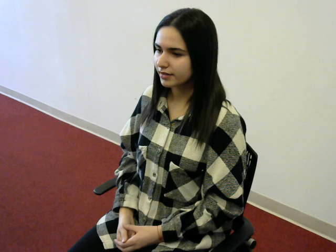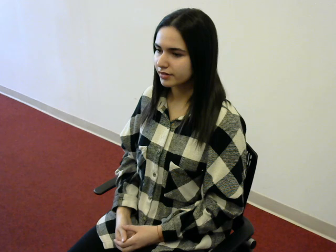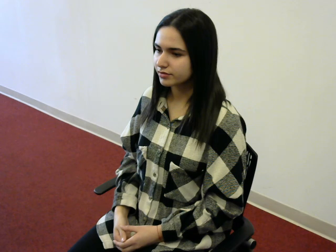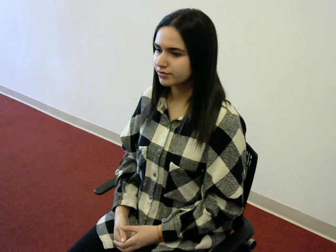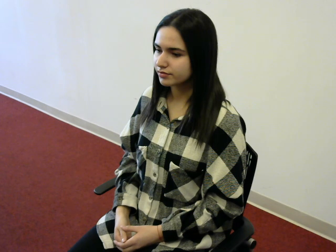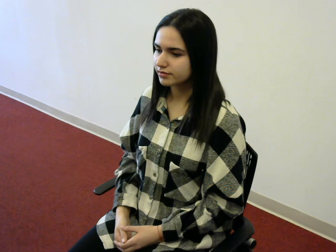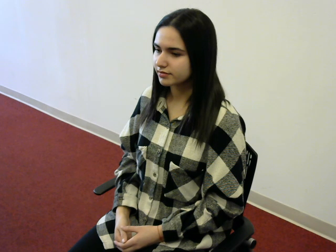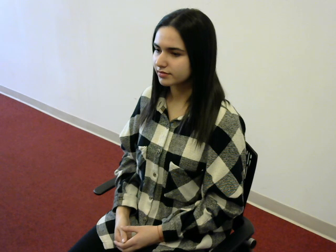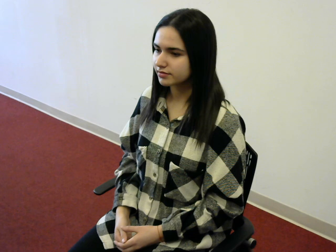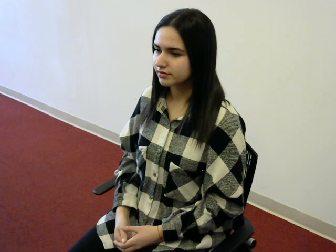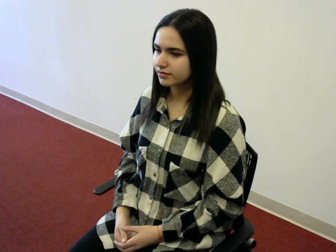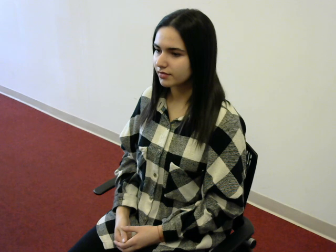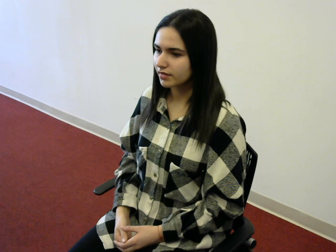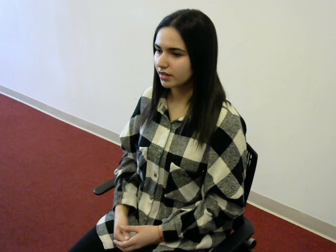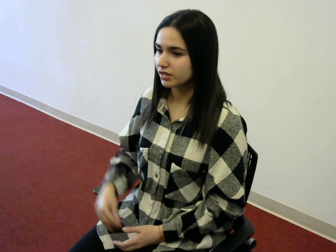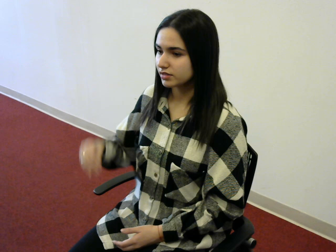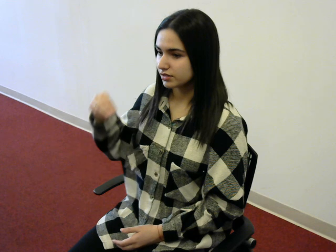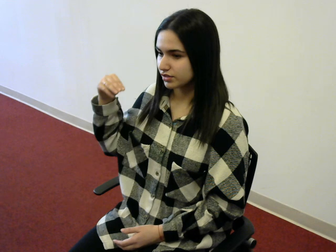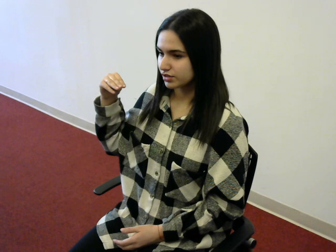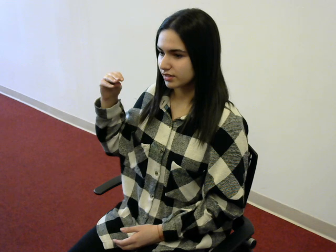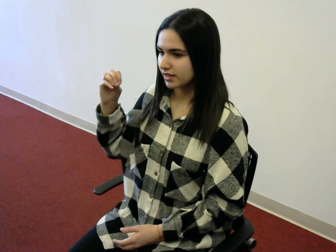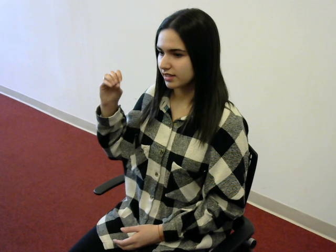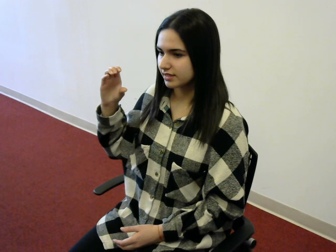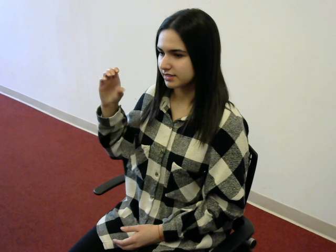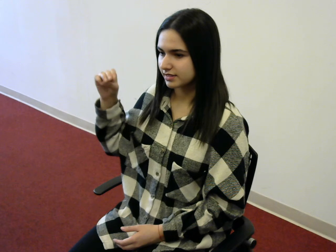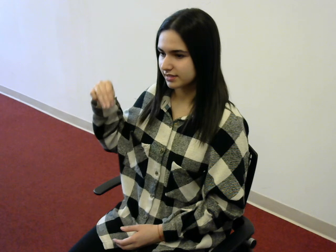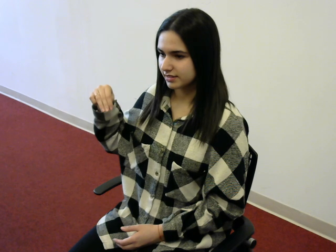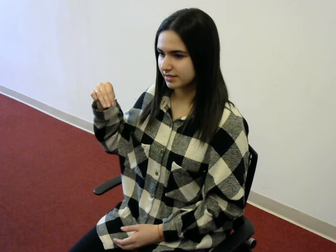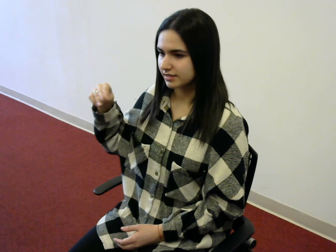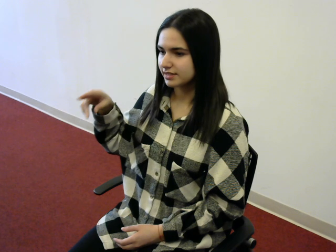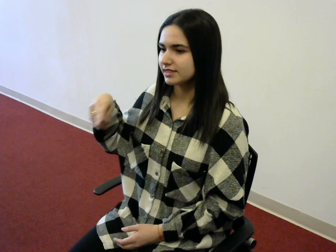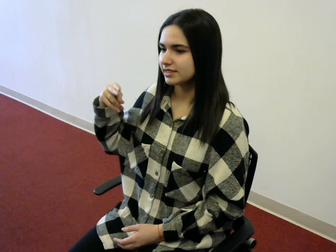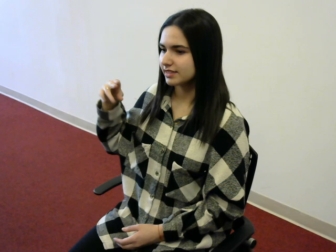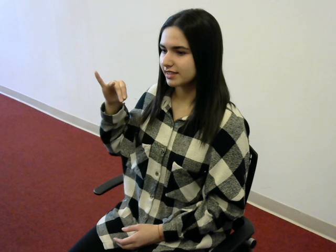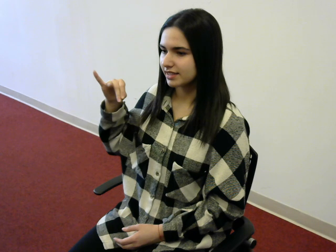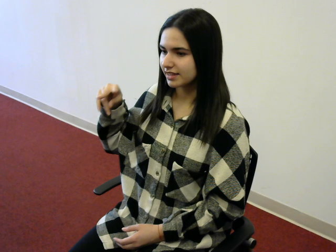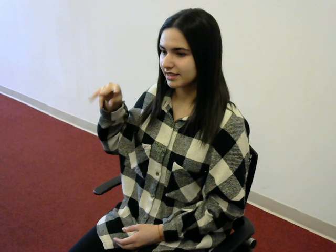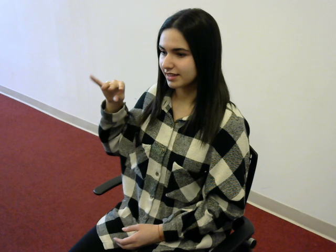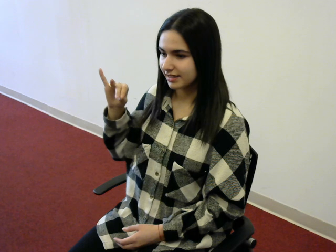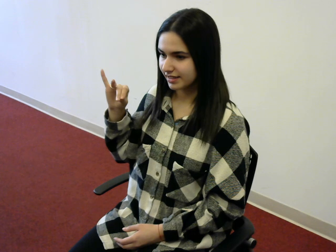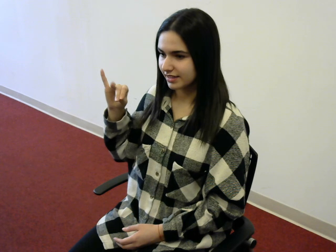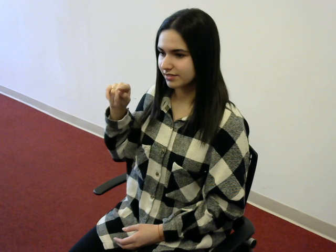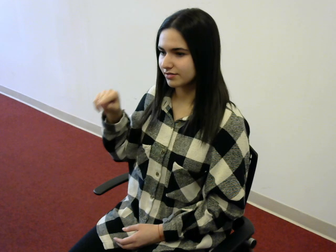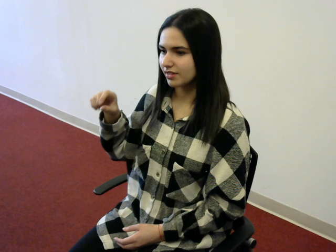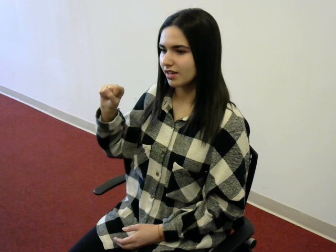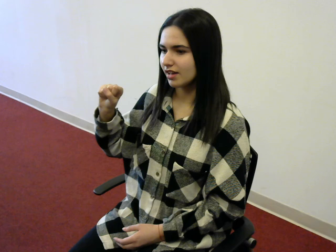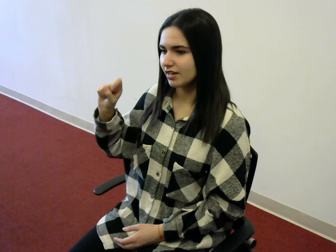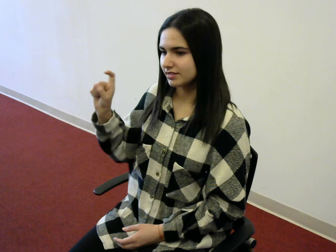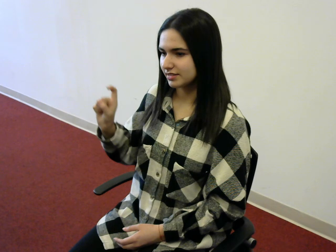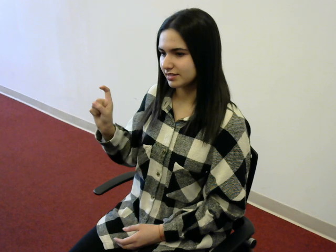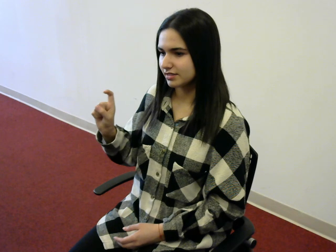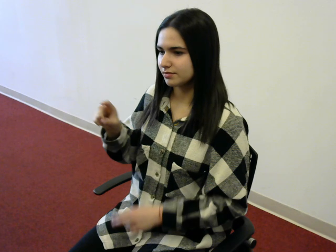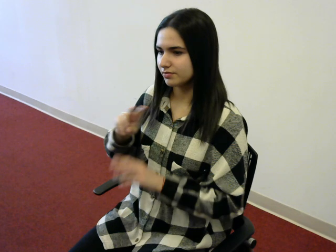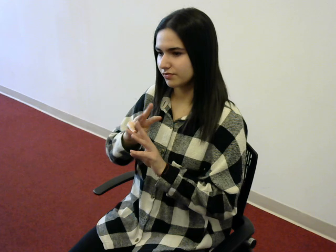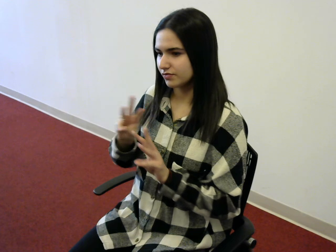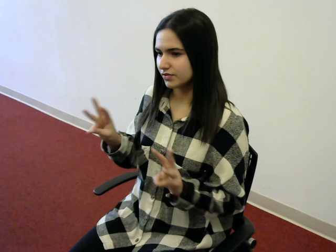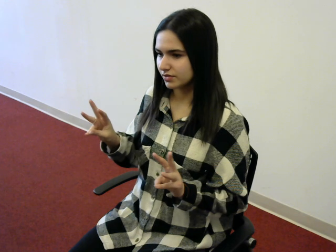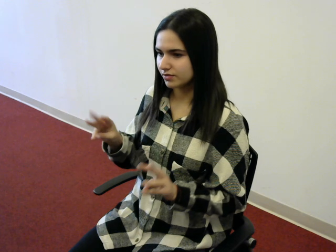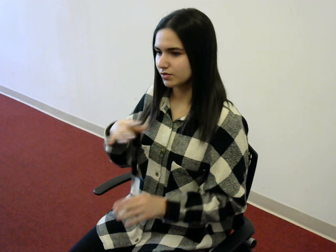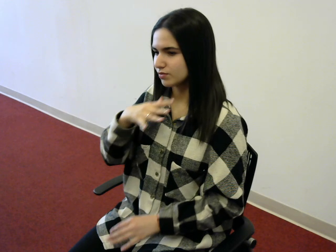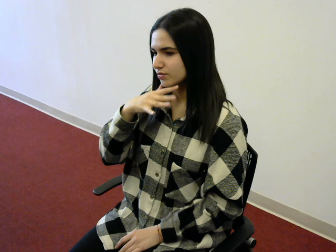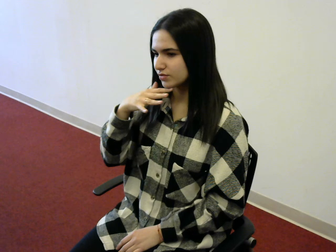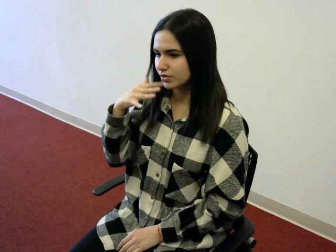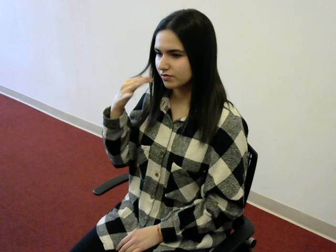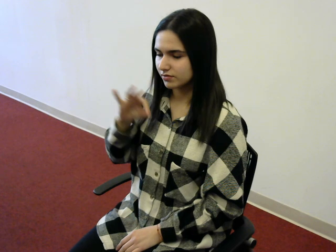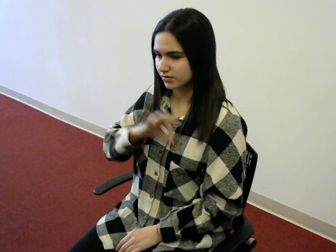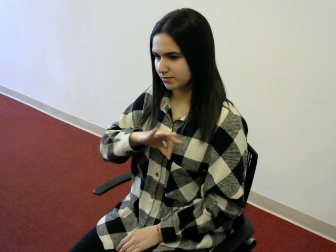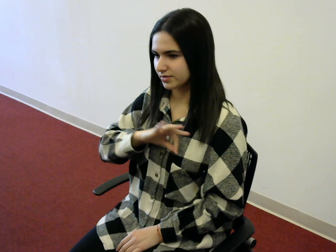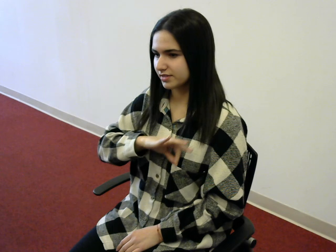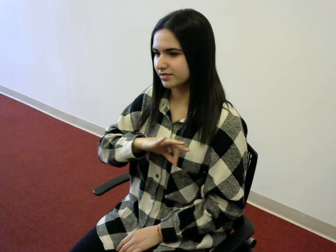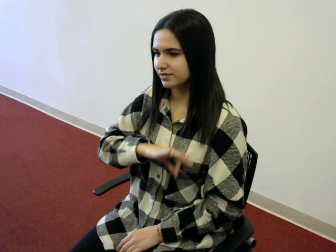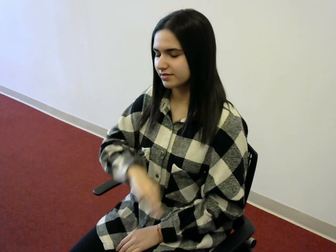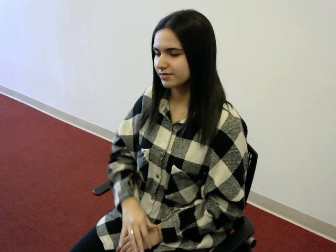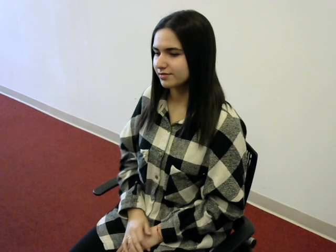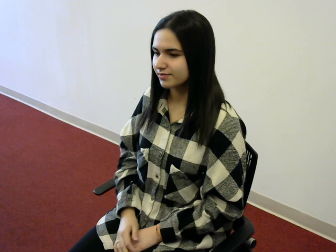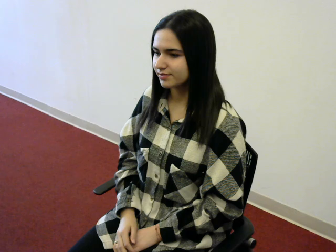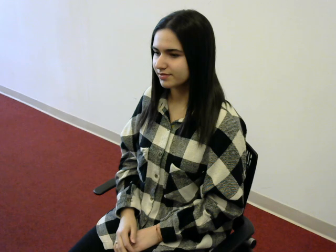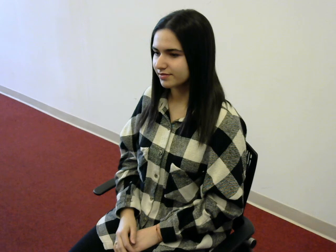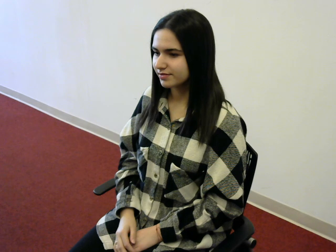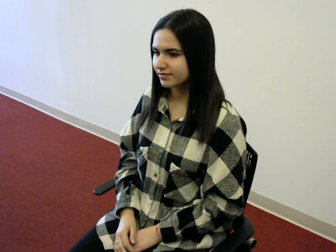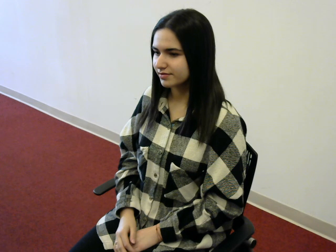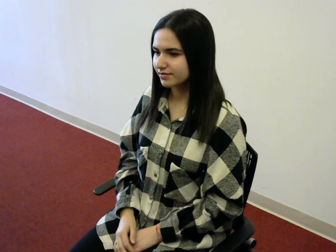Jestdili.az saytı çox faydalıdır